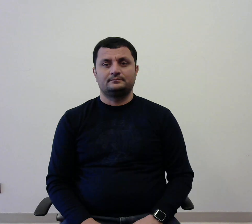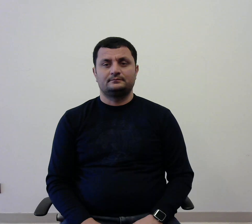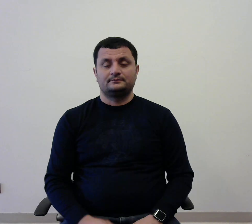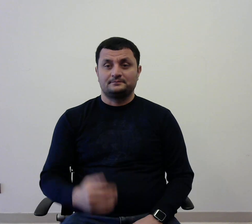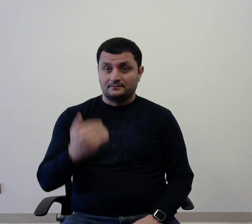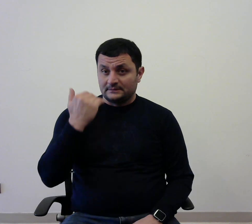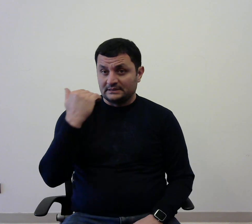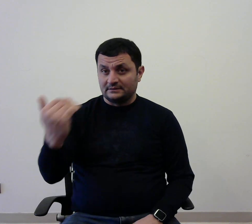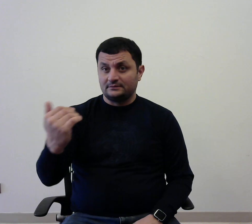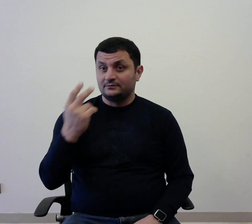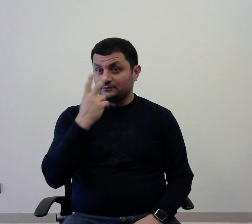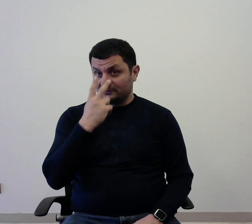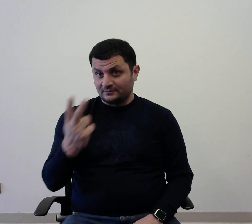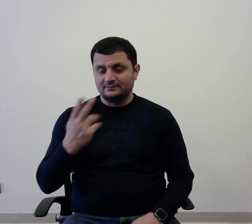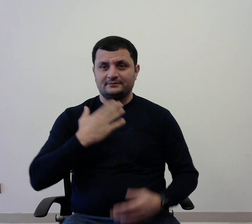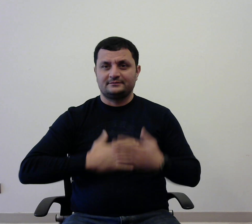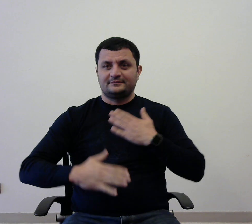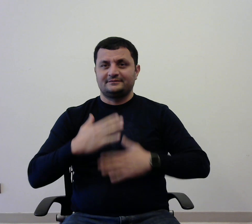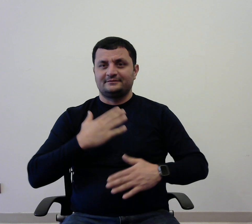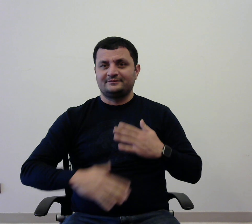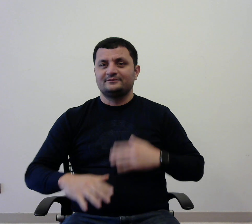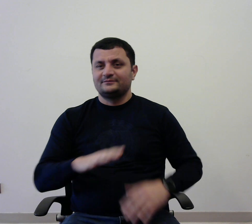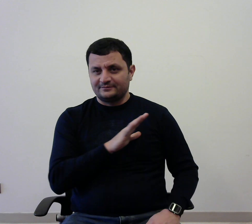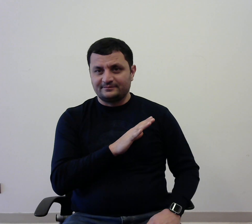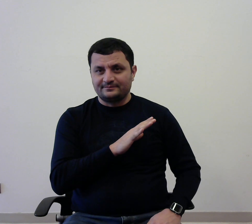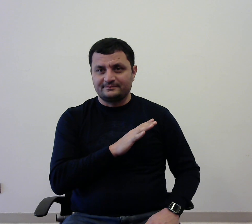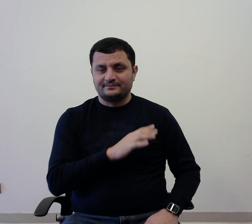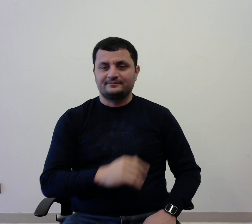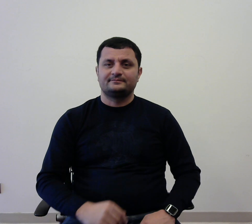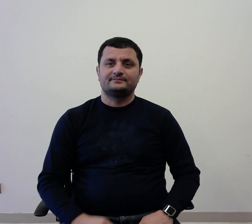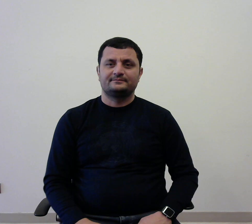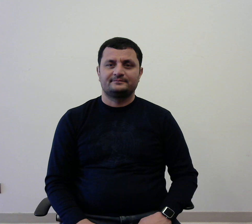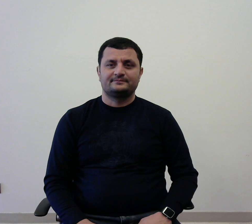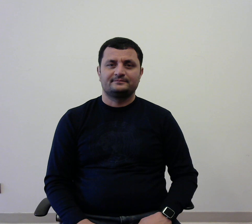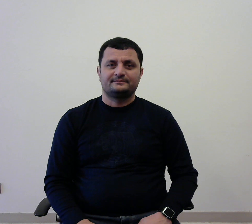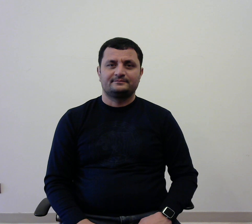Sizi görməyimə şad oldum